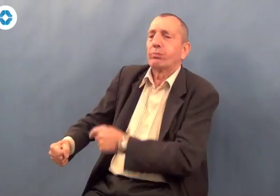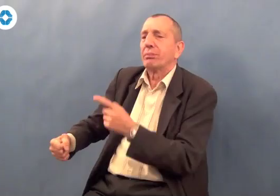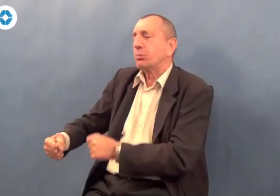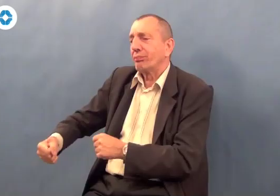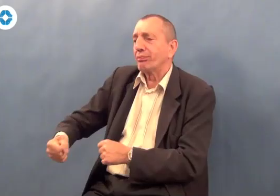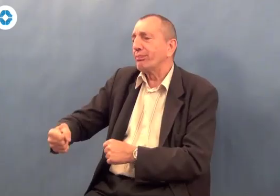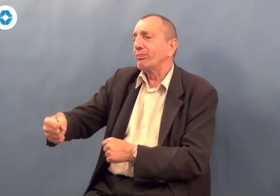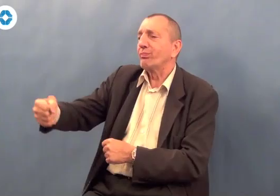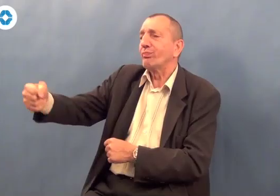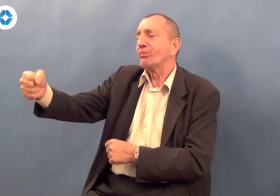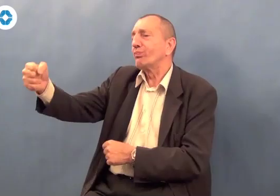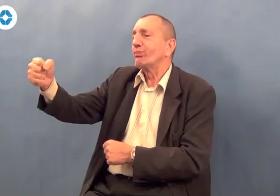Dalej ją ciągnie.